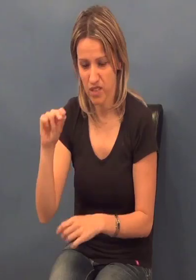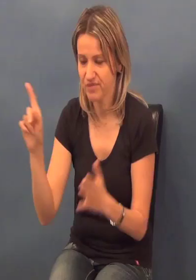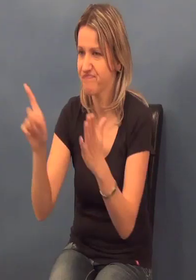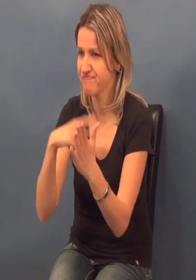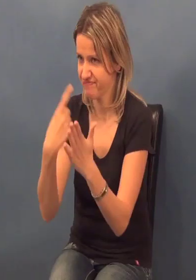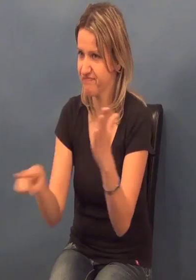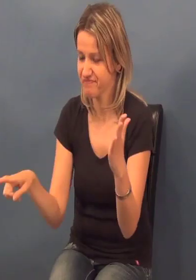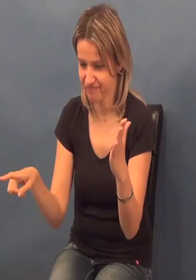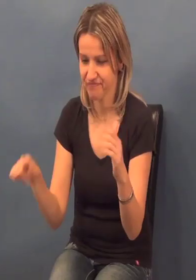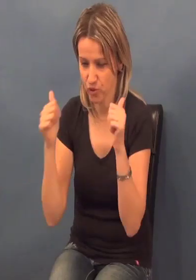Poniedziałek odpada.